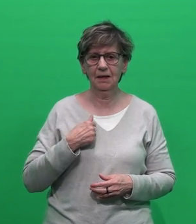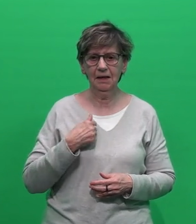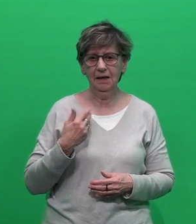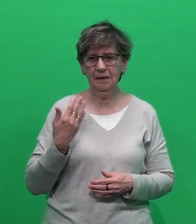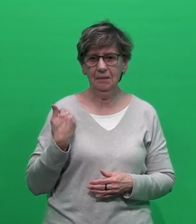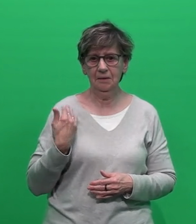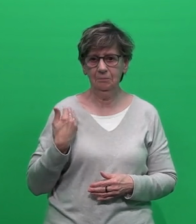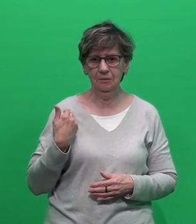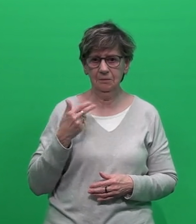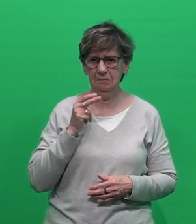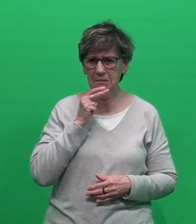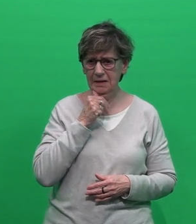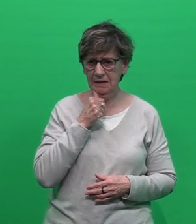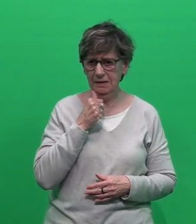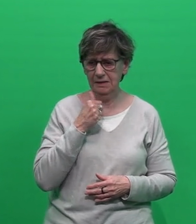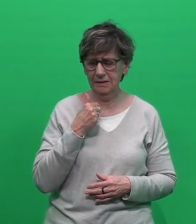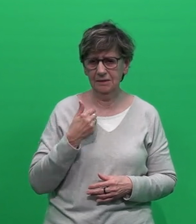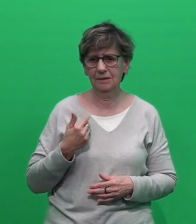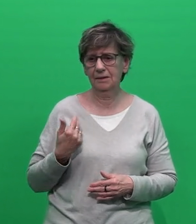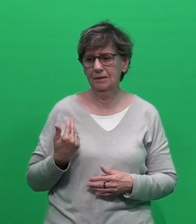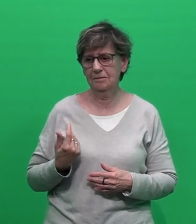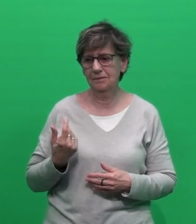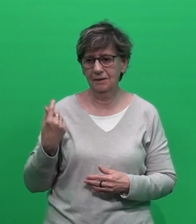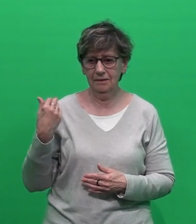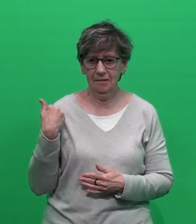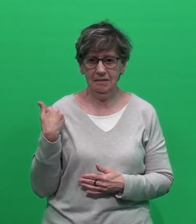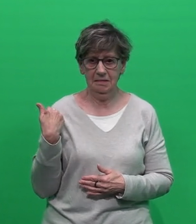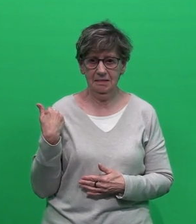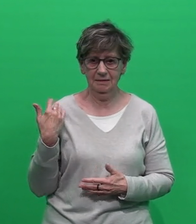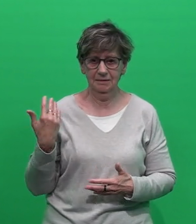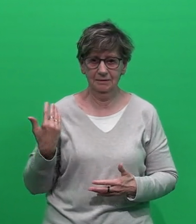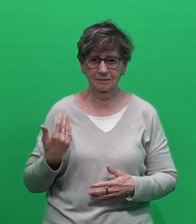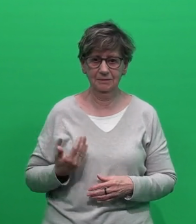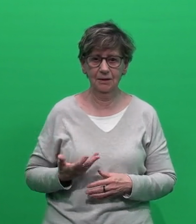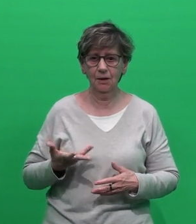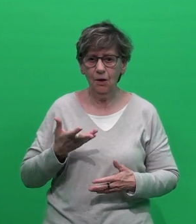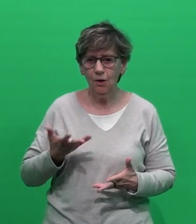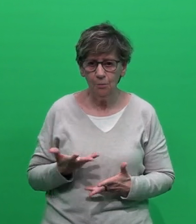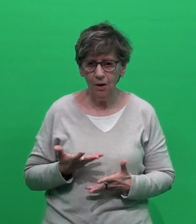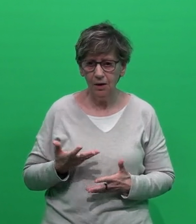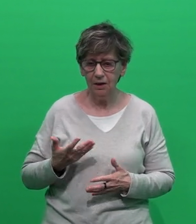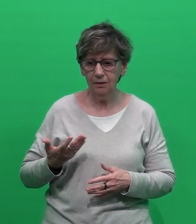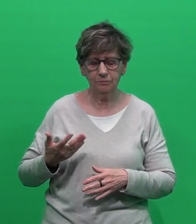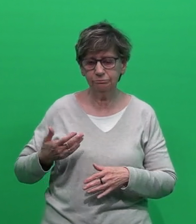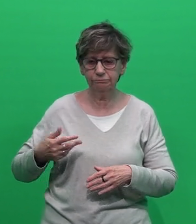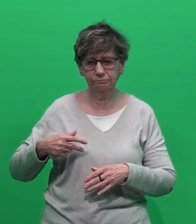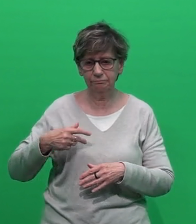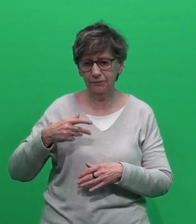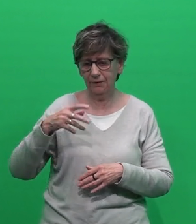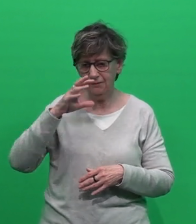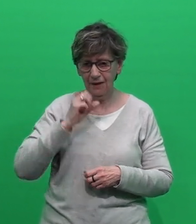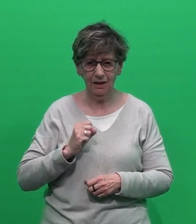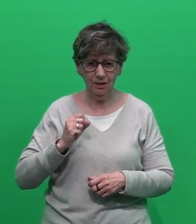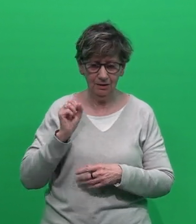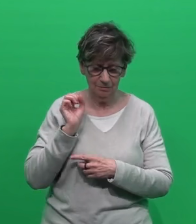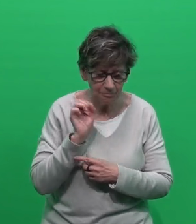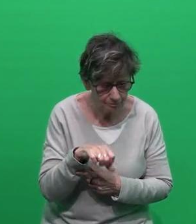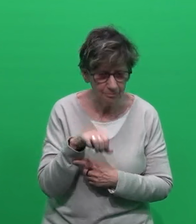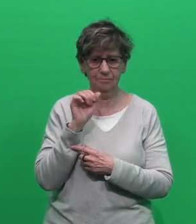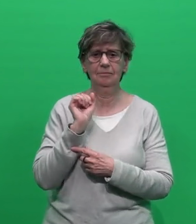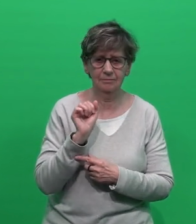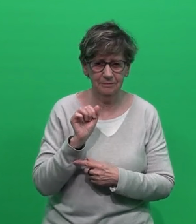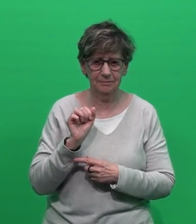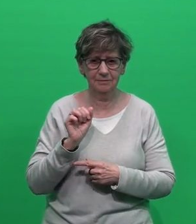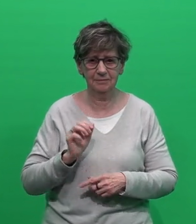Fa poc que em va començar a fer mal, fa poc. Com va ser? Doncs vaig fer un moviment brusc amb el cap endavant i enrere per error.